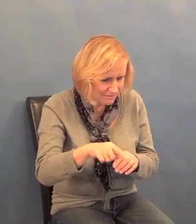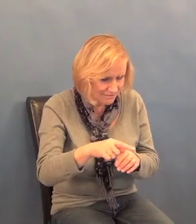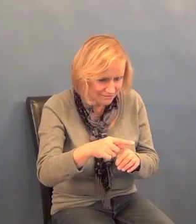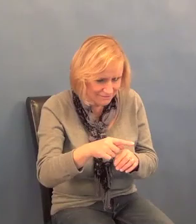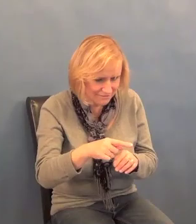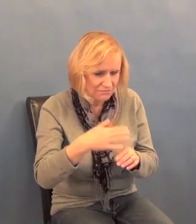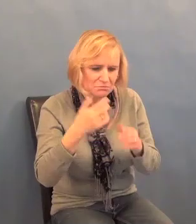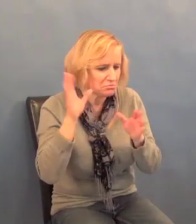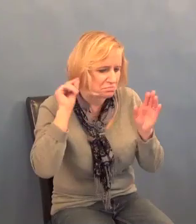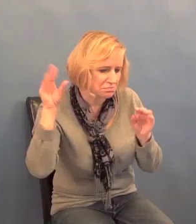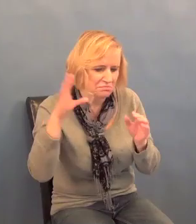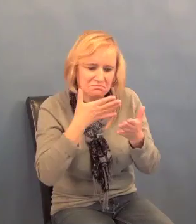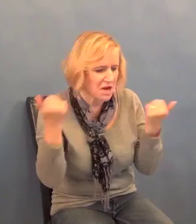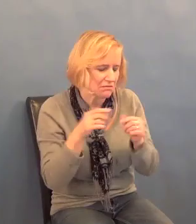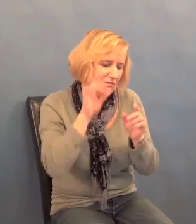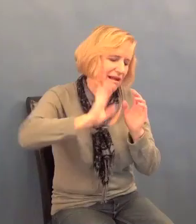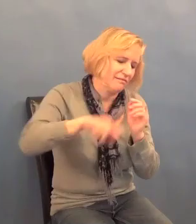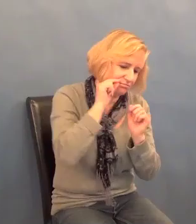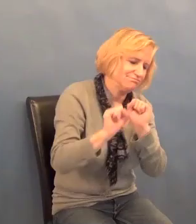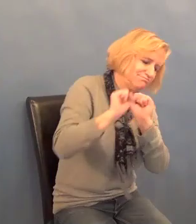Nie przejmuje się sygnałem.